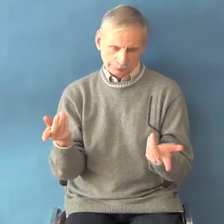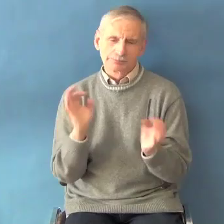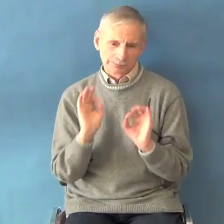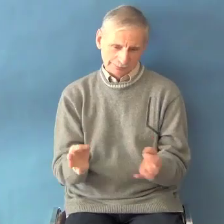Dobrze.